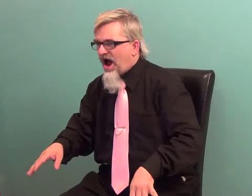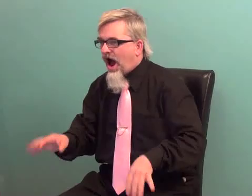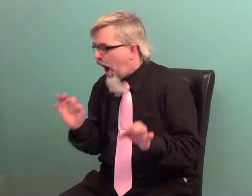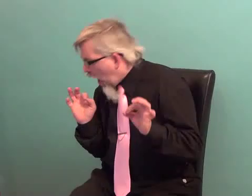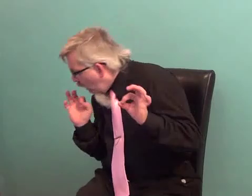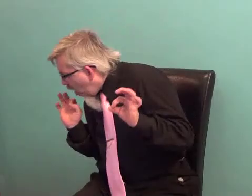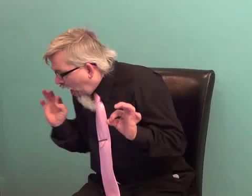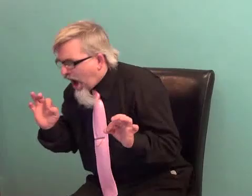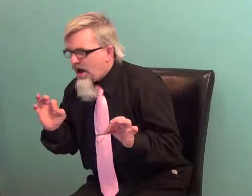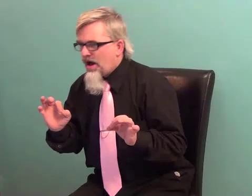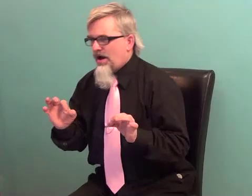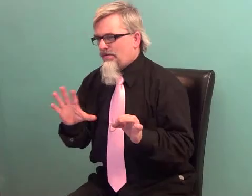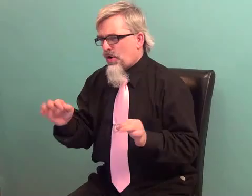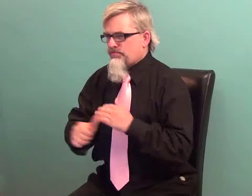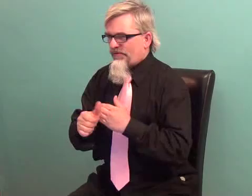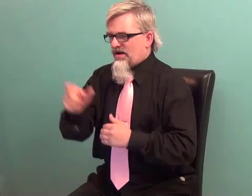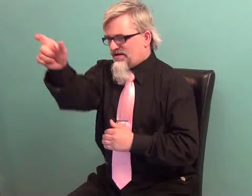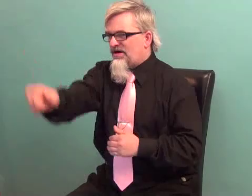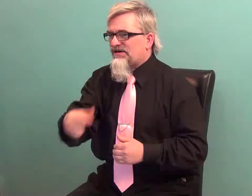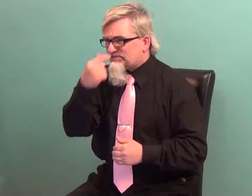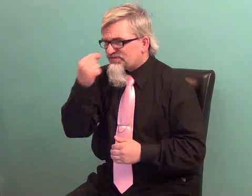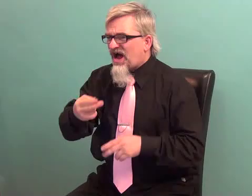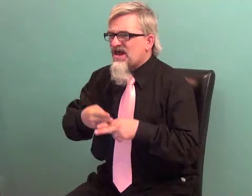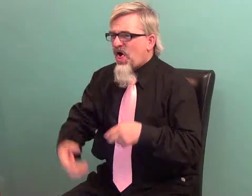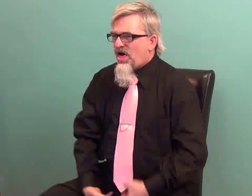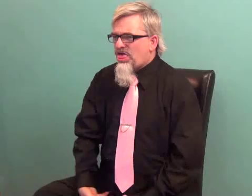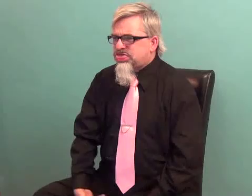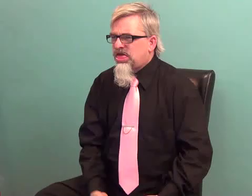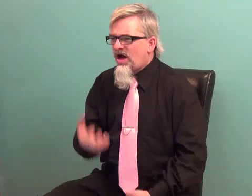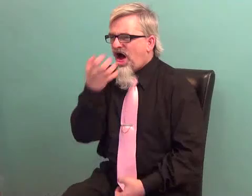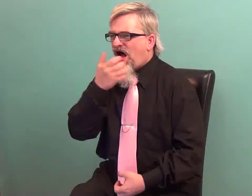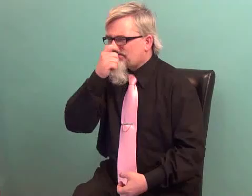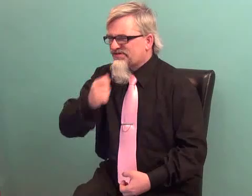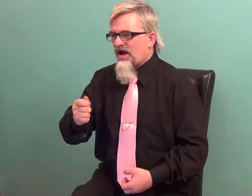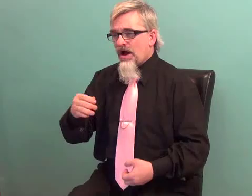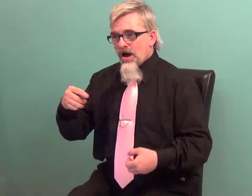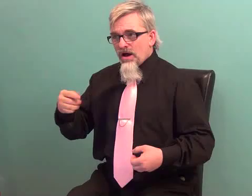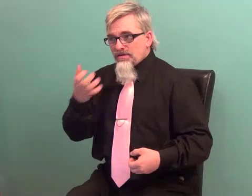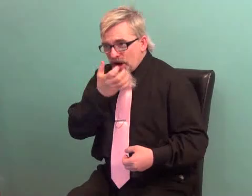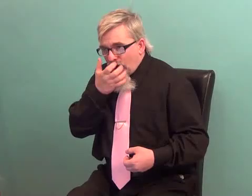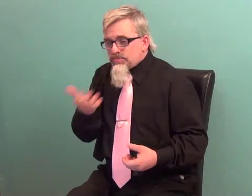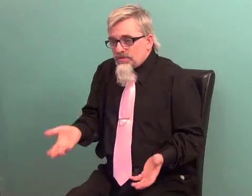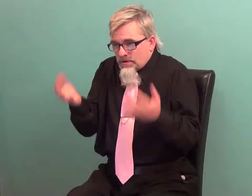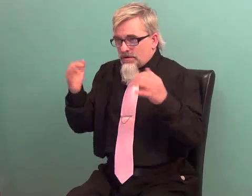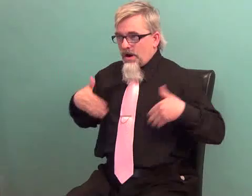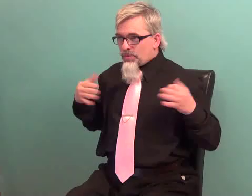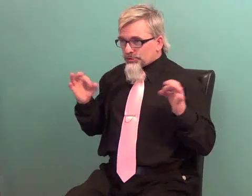Jak ktoś jest jak dama, to powód może być taki, że jaja mu śmierdzą. Trzeba się kąpać w ciepłej wodzie, żeby mieć czystą skórę.